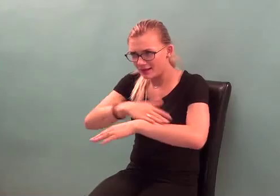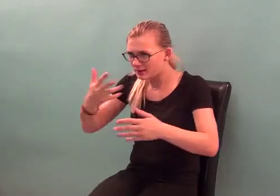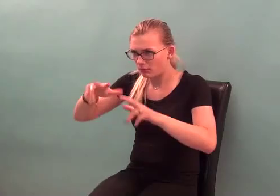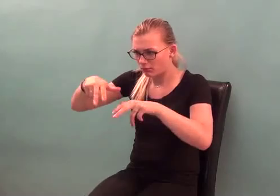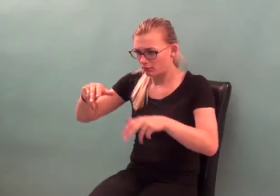Tak skacze.